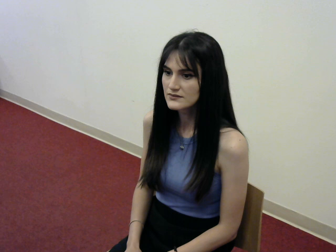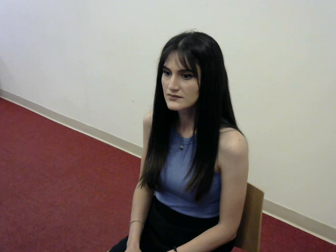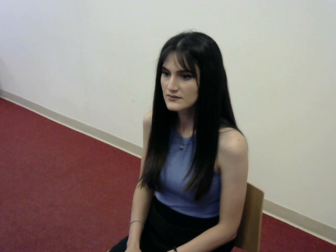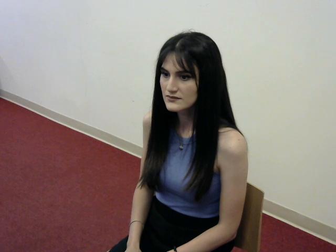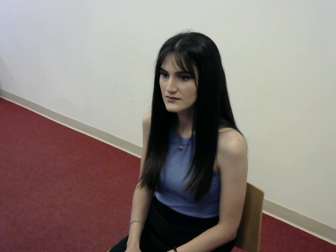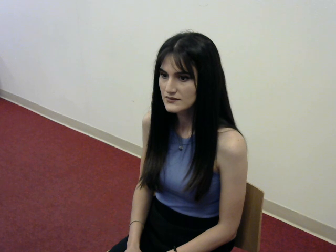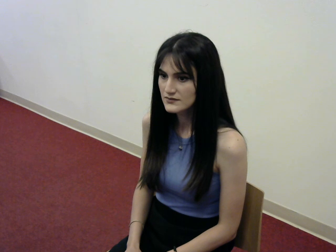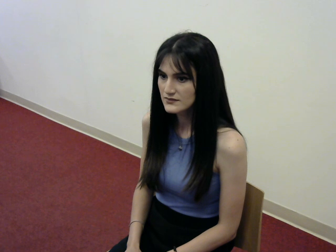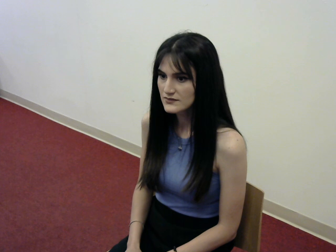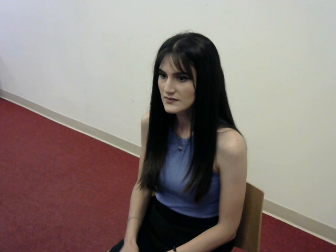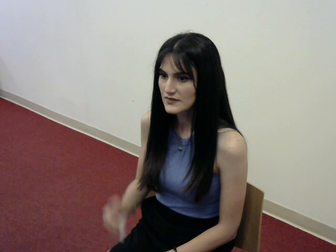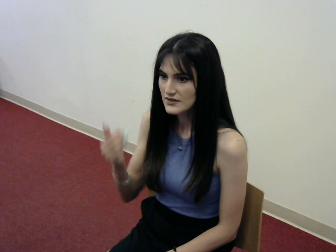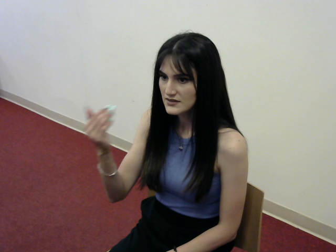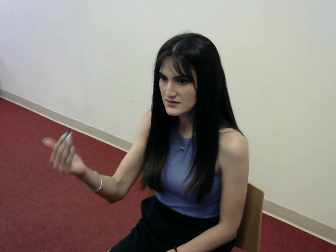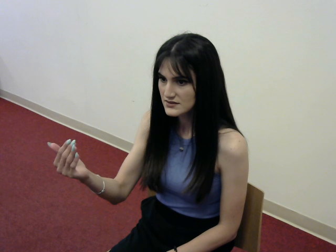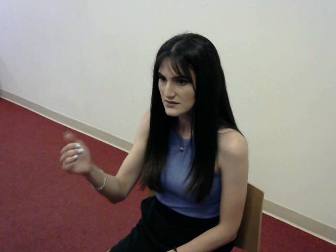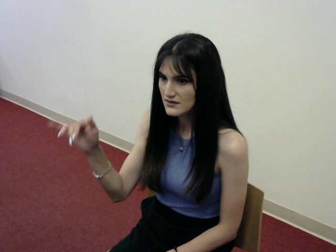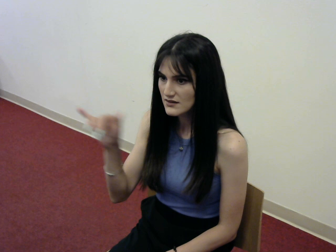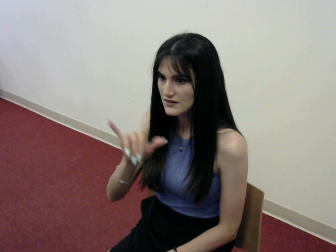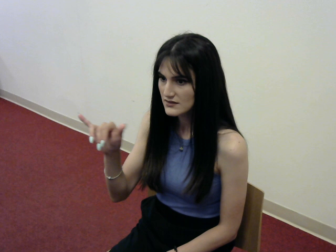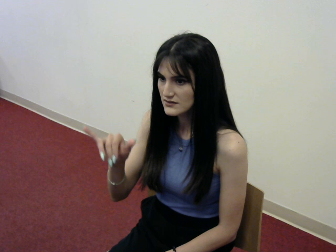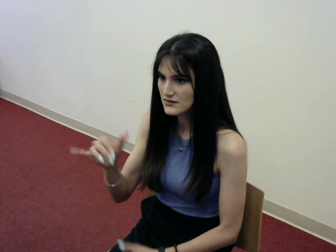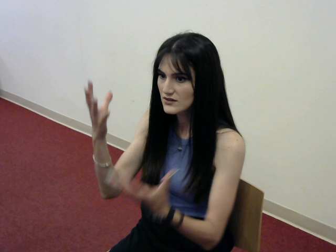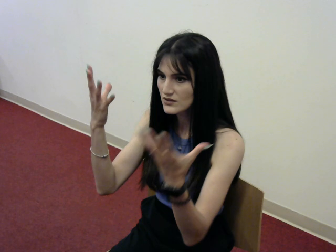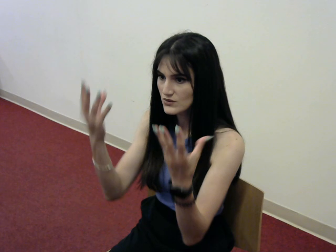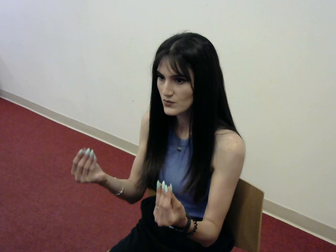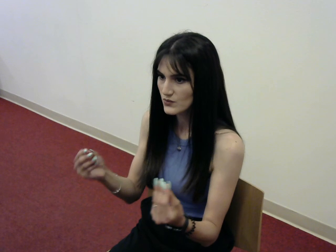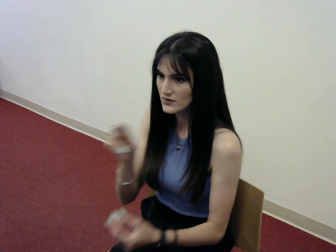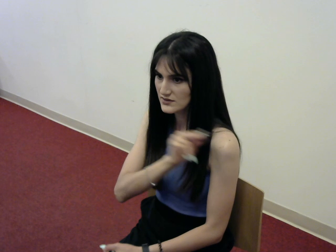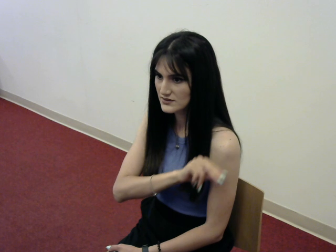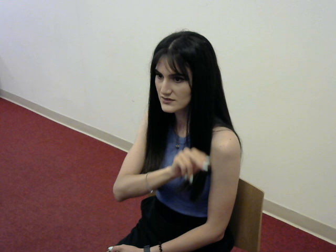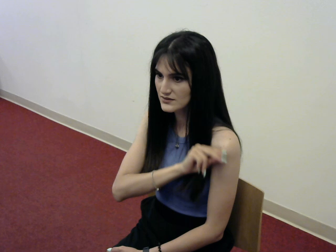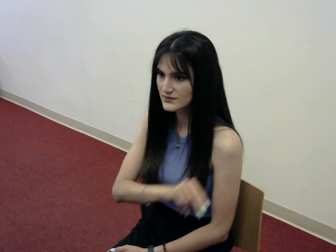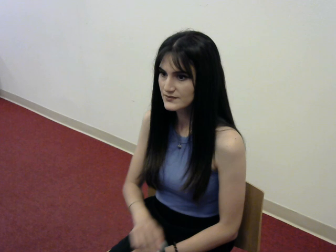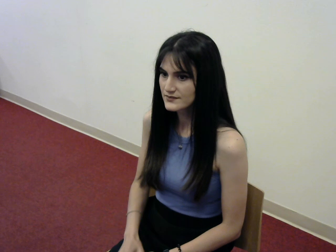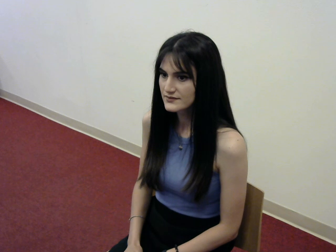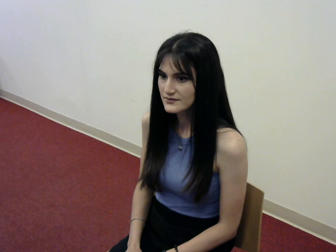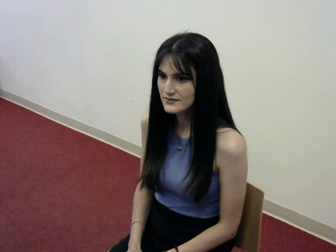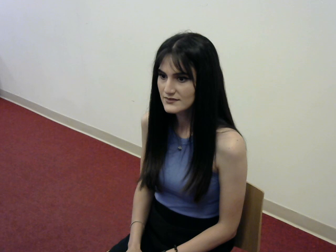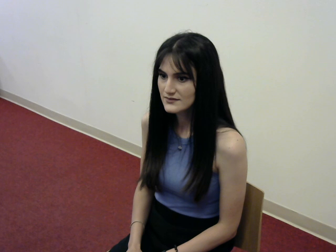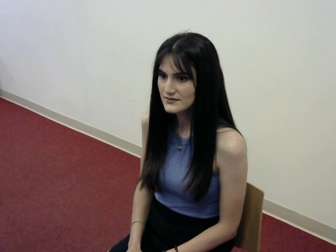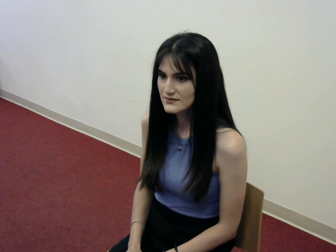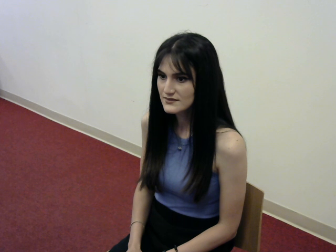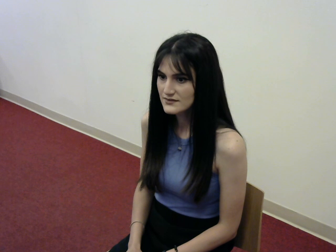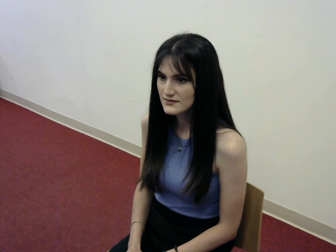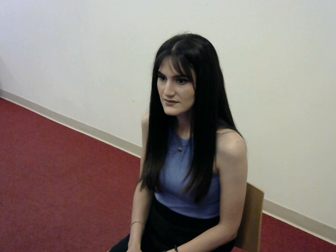Siz şənbə günü işləyirsiz?